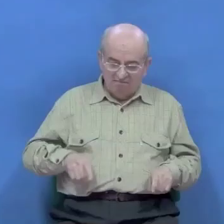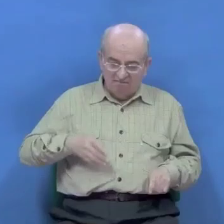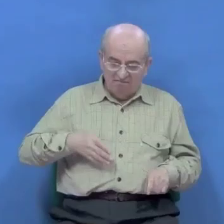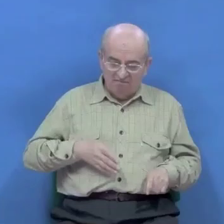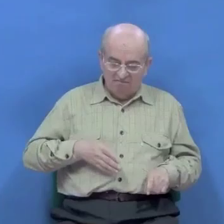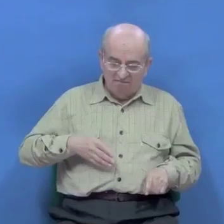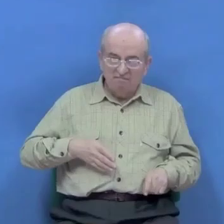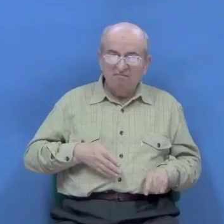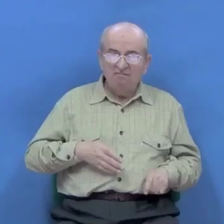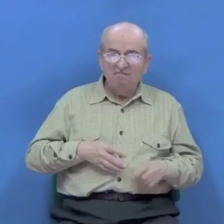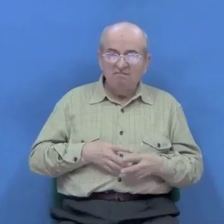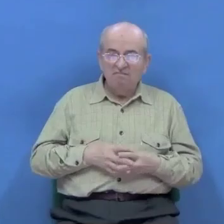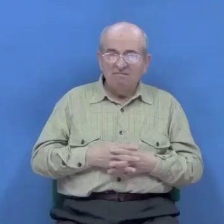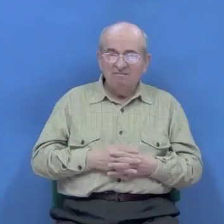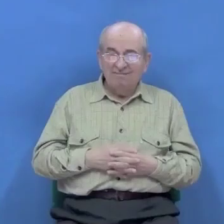Siedzi i piłuje.